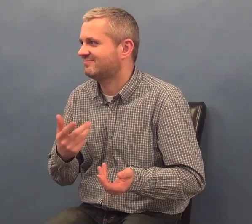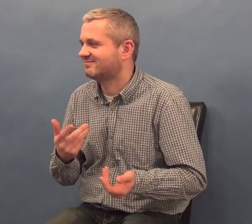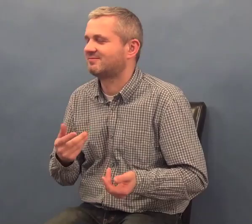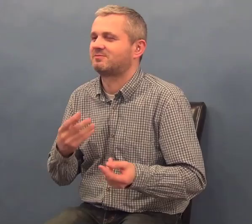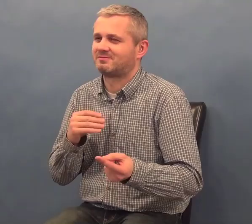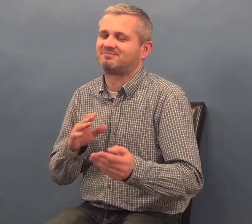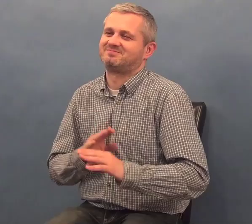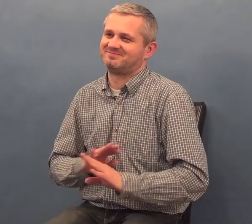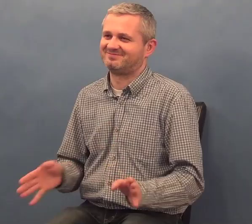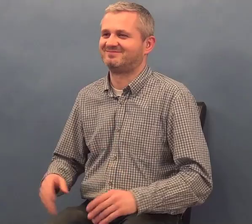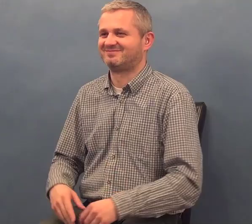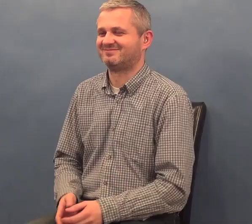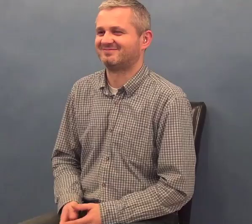No, nie poczuł i koniec.